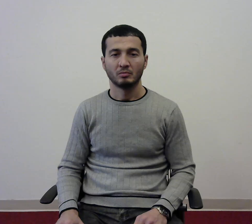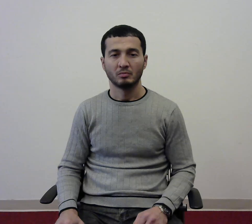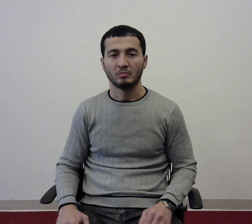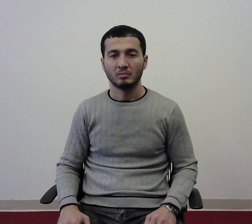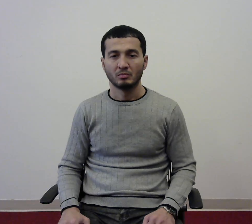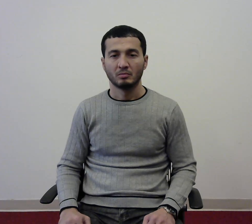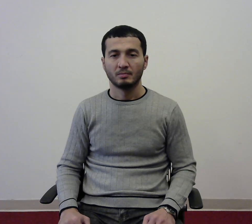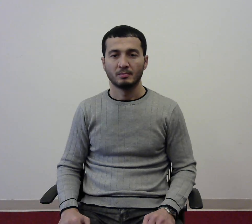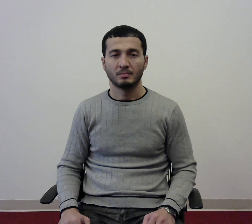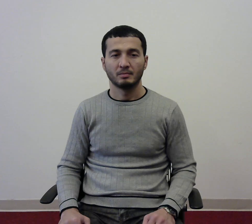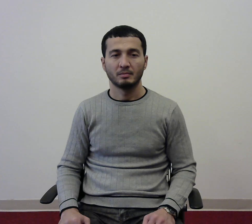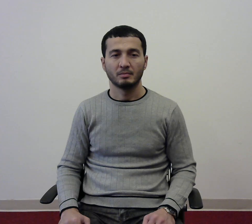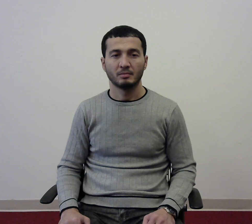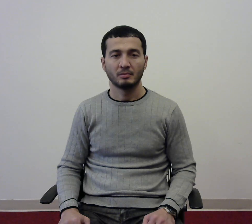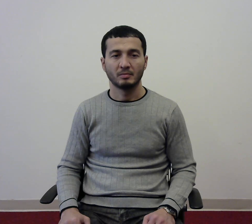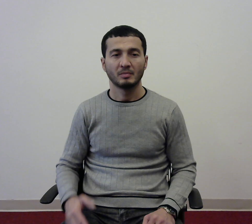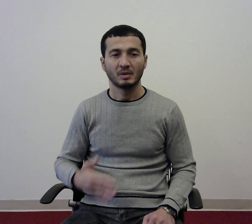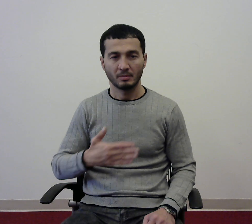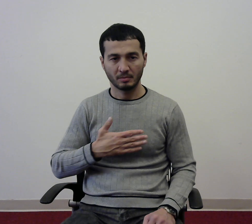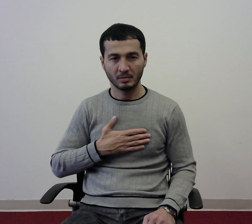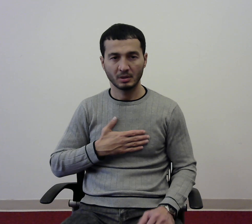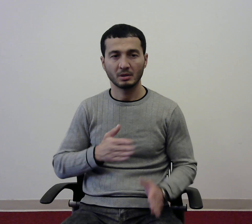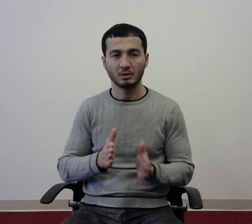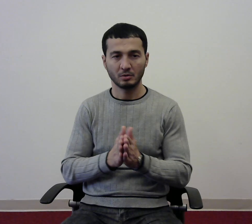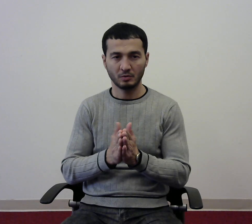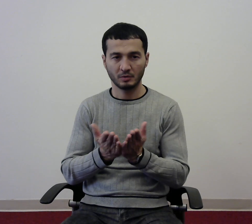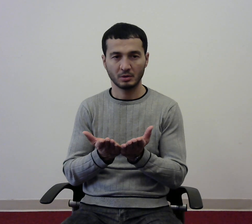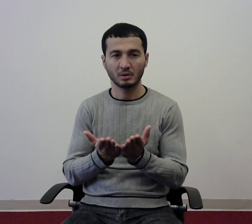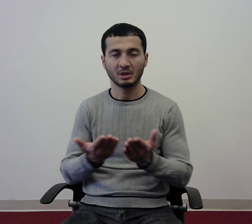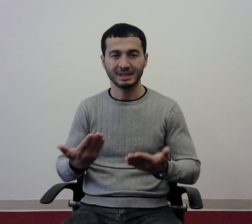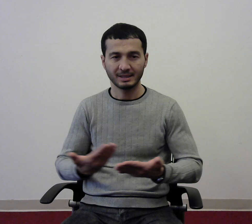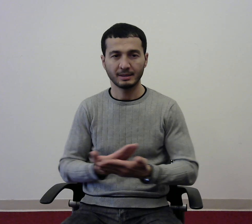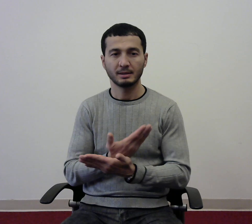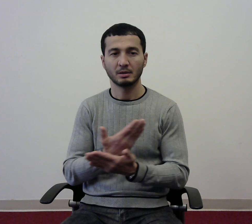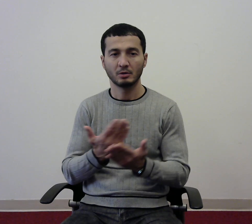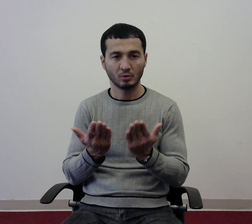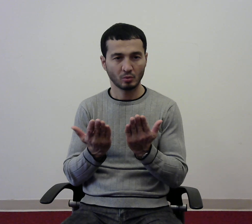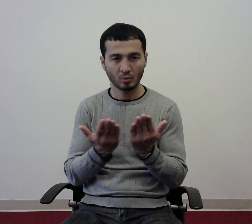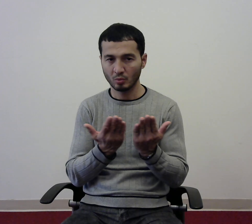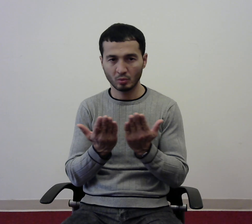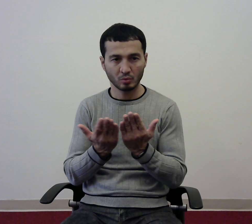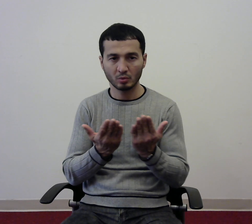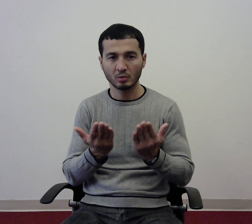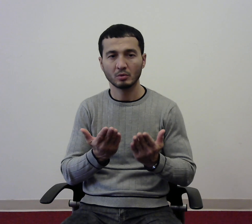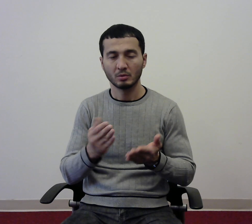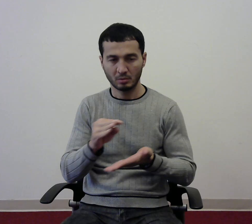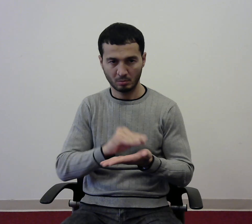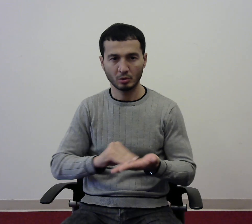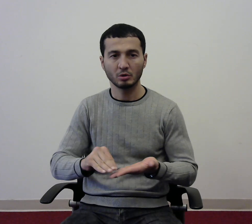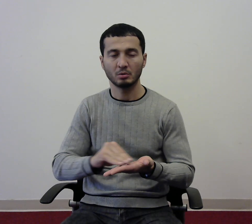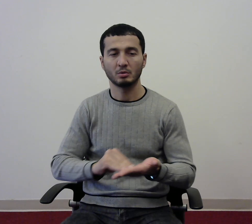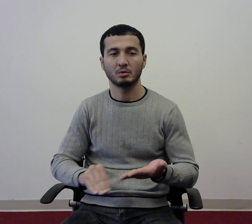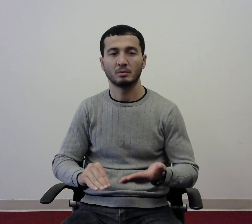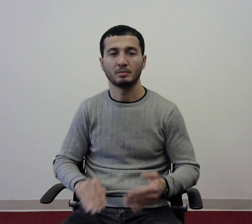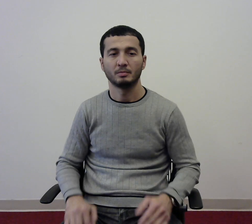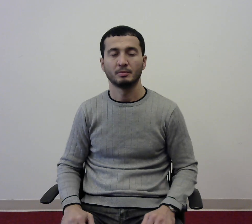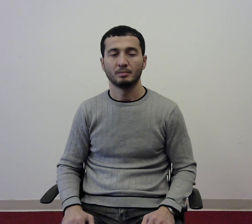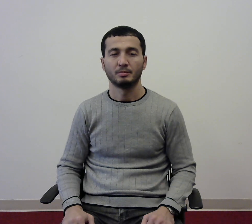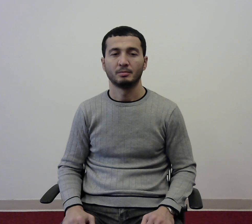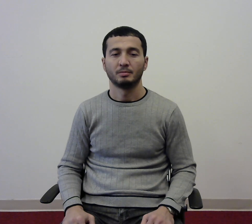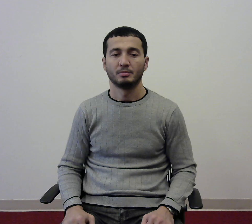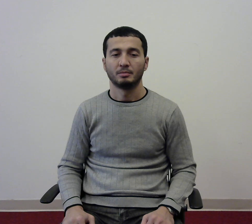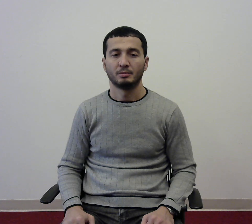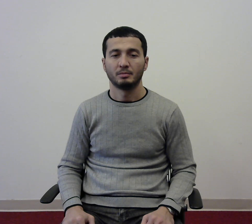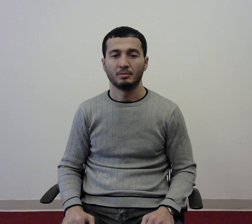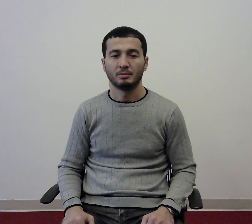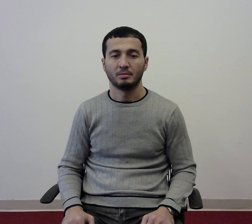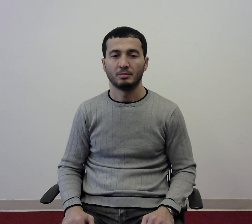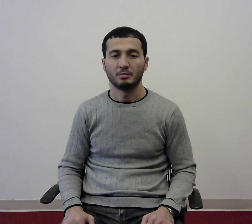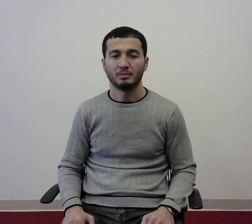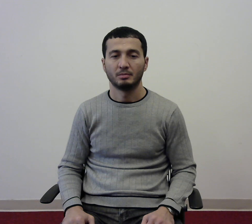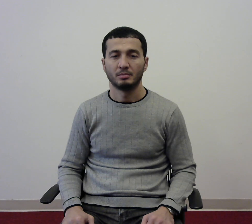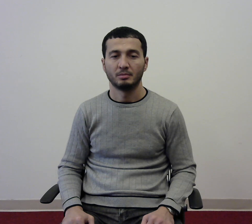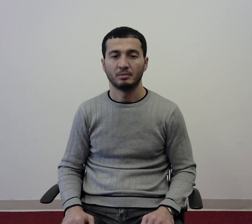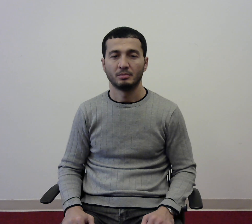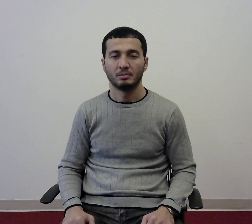Mən kitabı yenidən oxuyub, təkrarlamalıyam